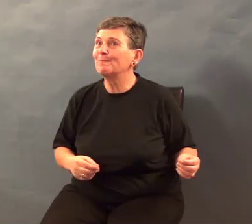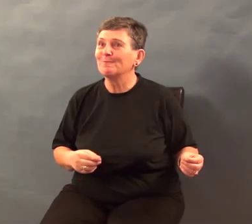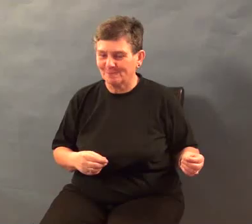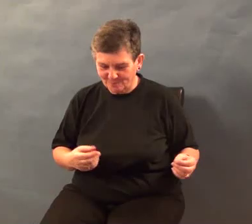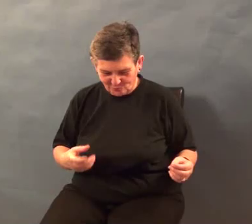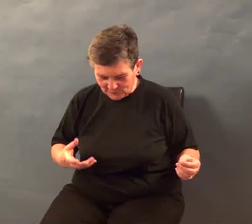Chce je.